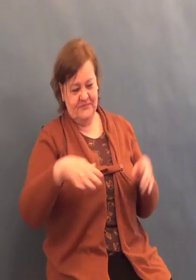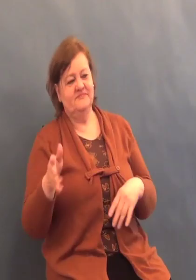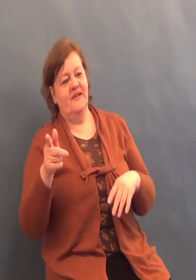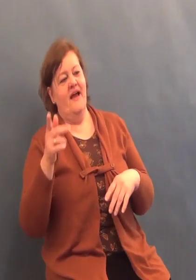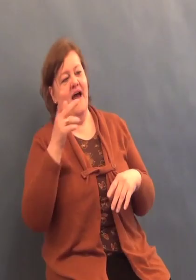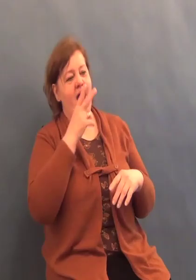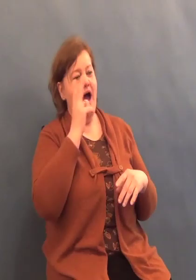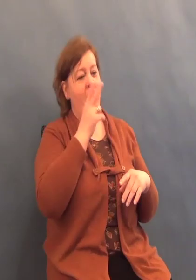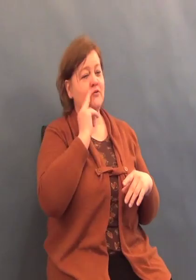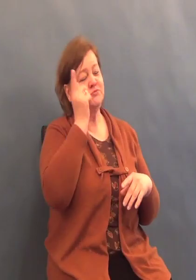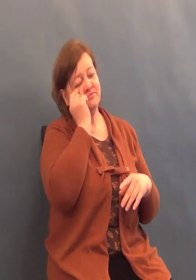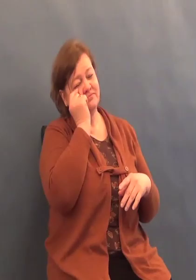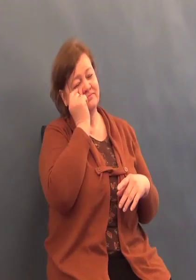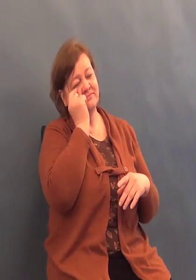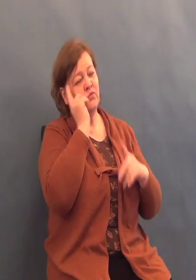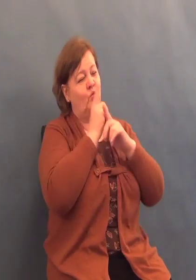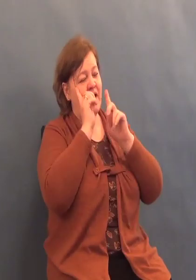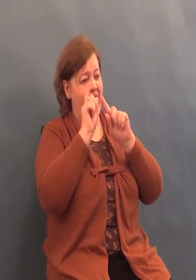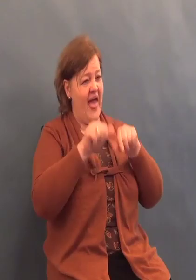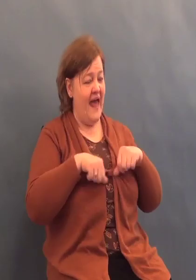A tamten głuchy śpi do rana.